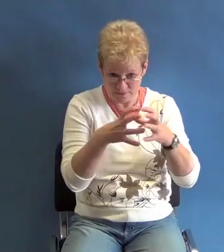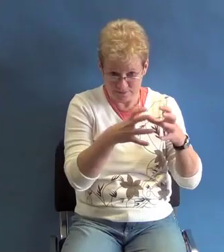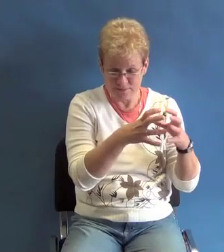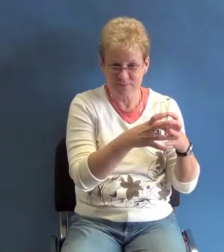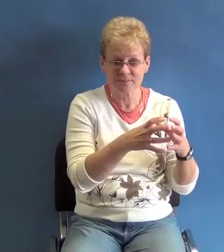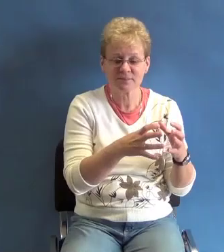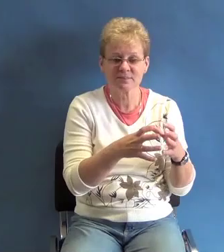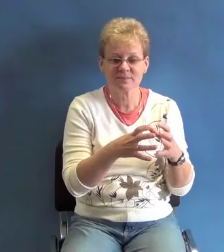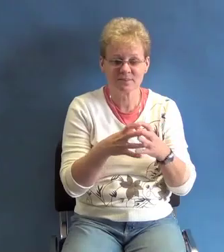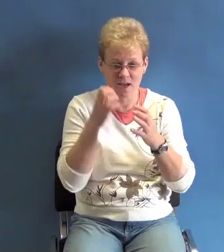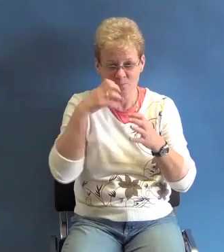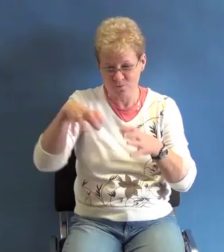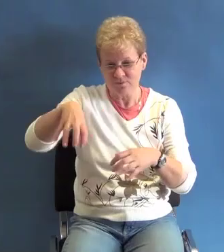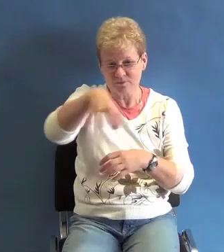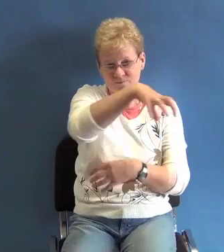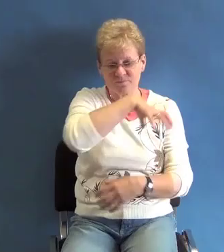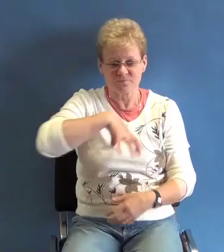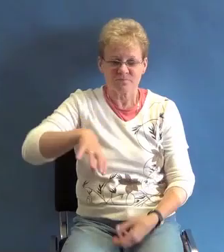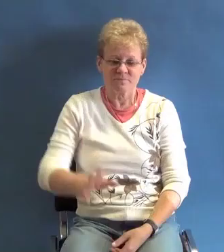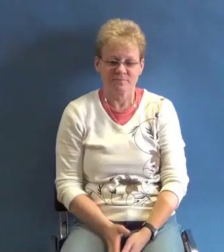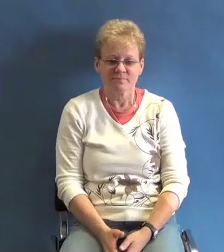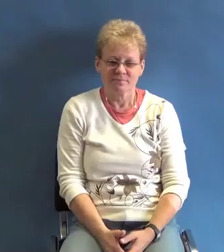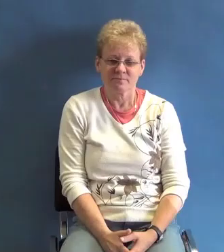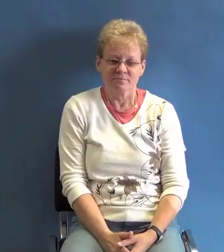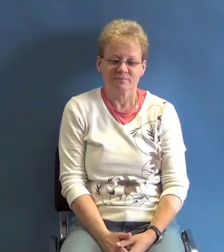Miska, a w niej jabłka.